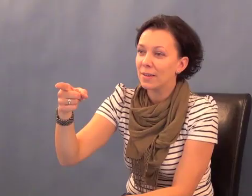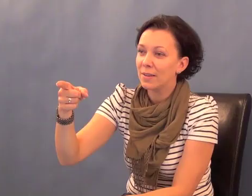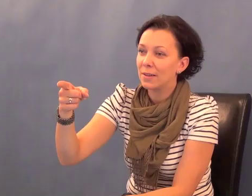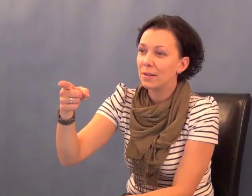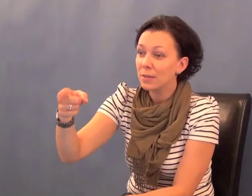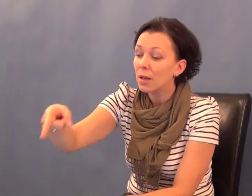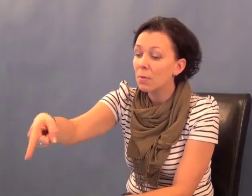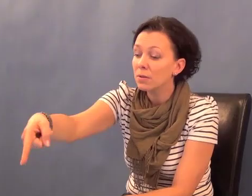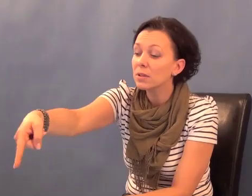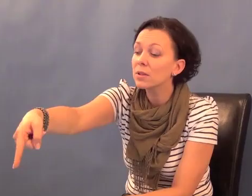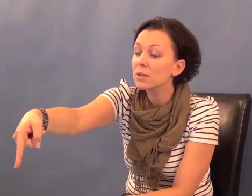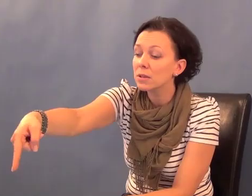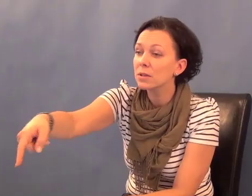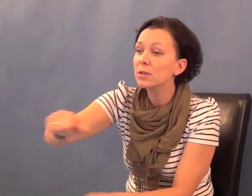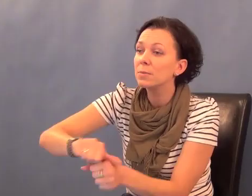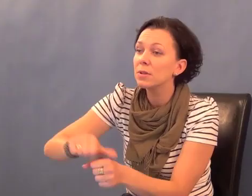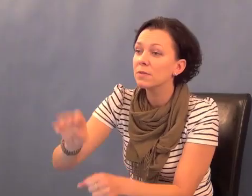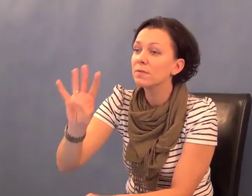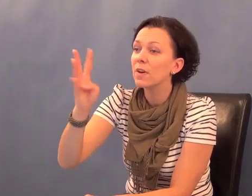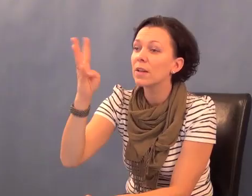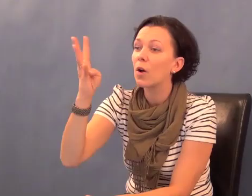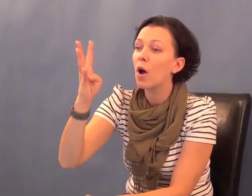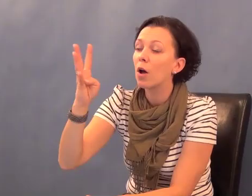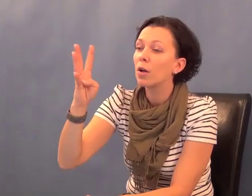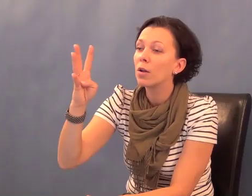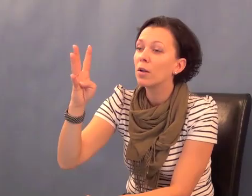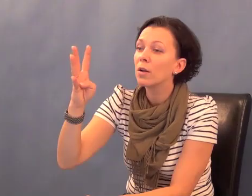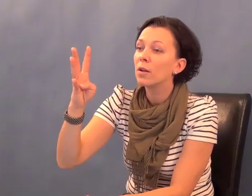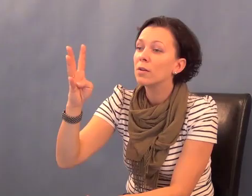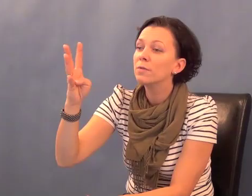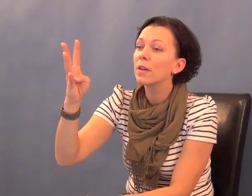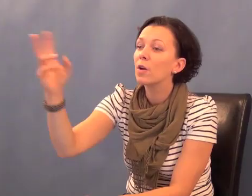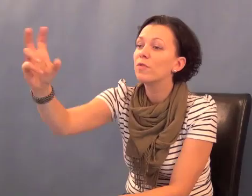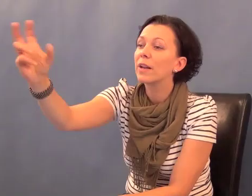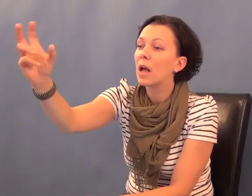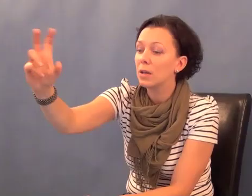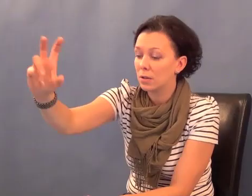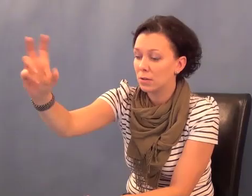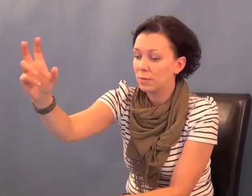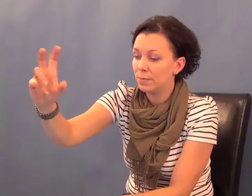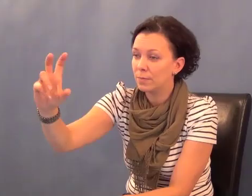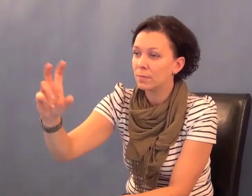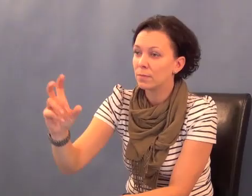Tak, tam... sprawdź czwartego, czwartego, w czwartek.